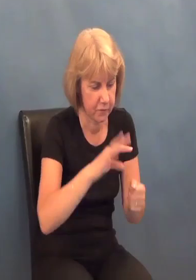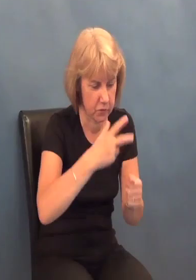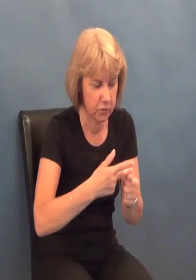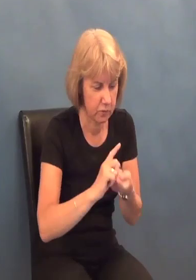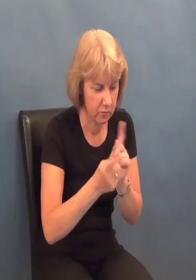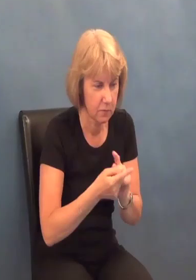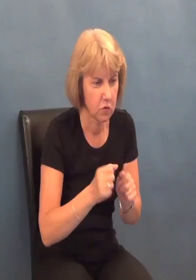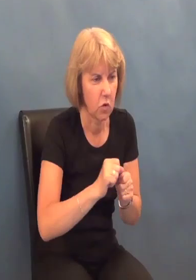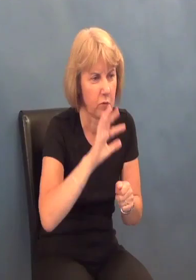O czwartej trzydzieści spotkanie.